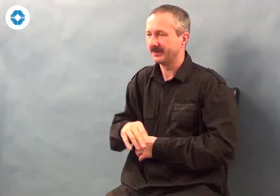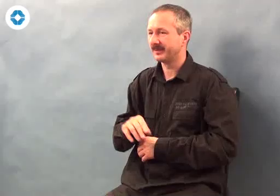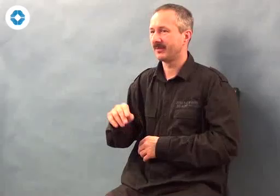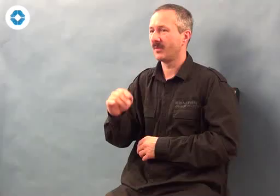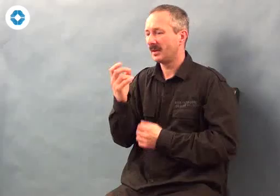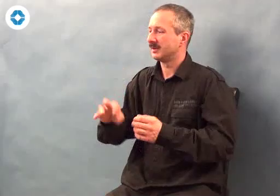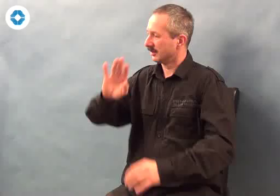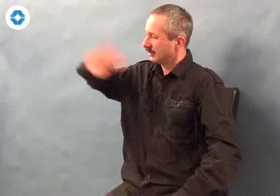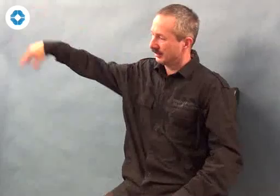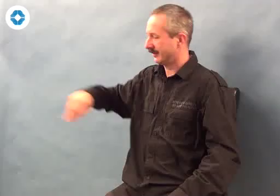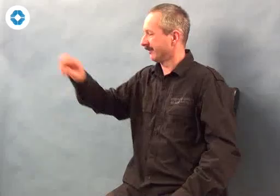Chce iść.